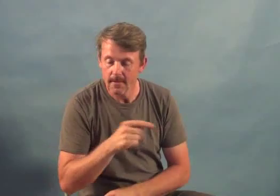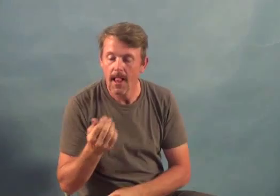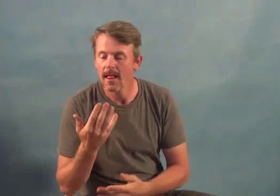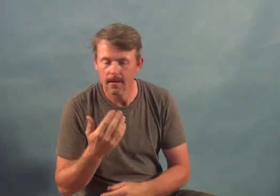Ile mam zapłacić?